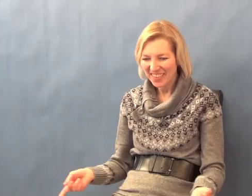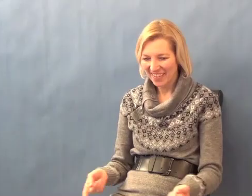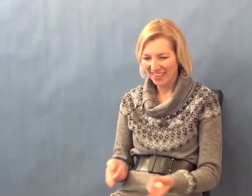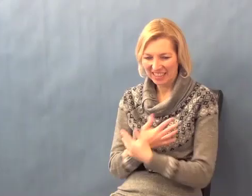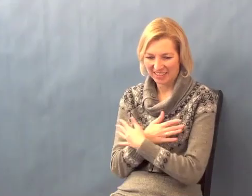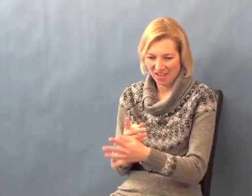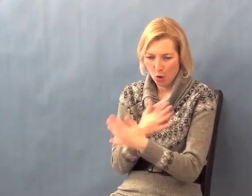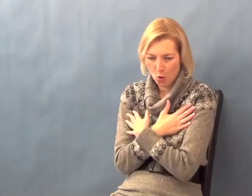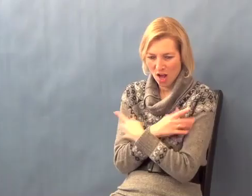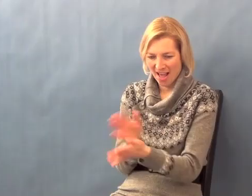Nie wolno kochać?